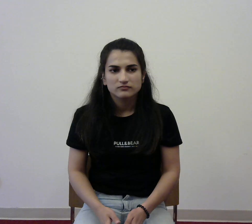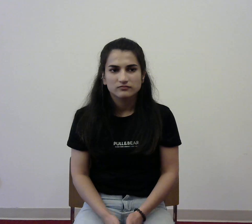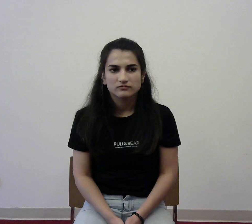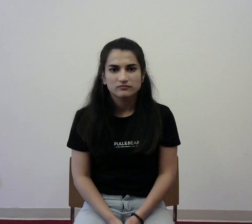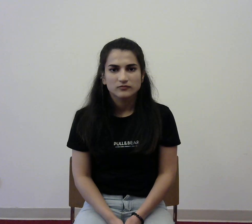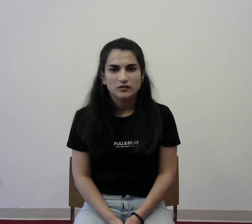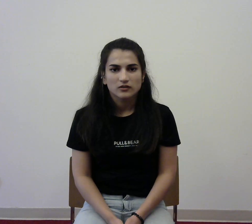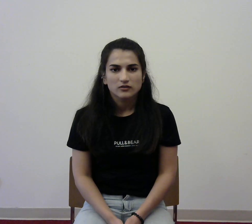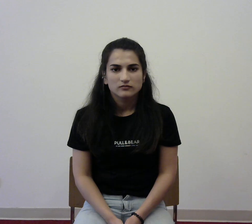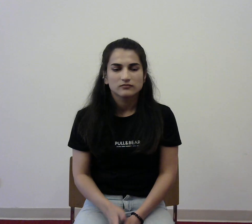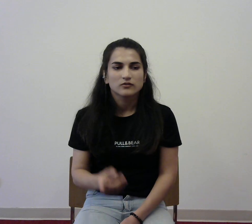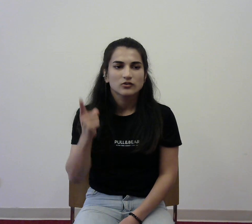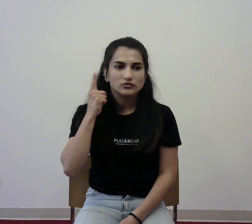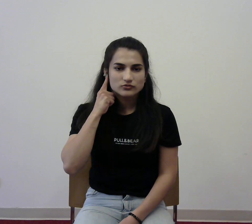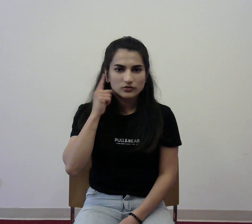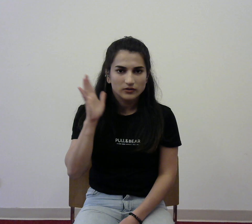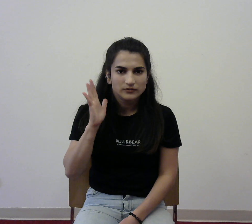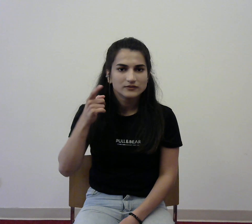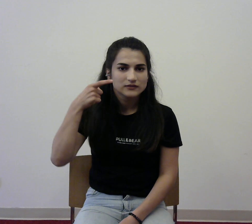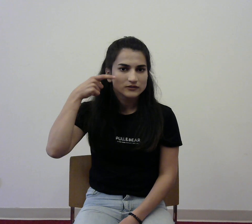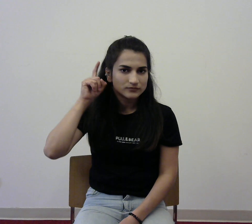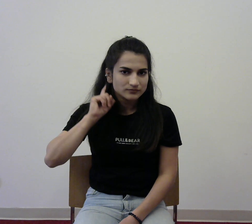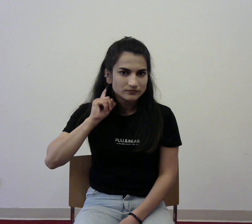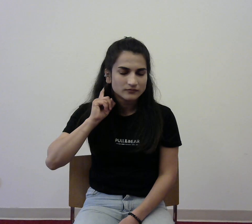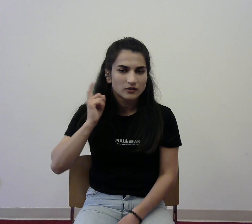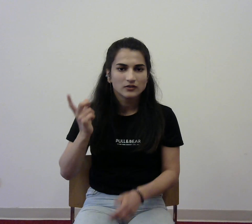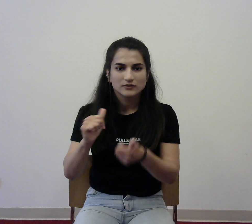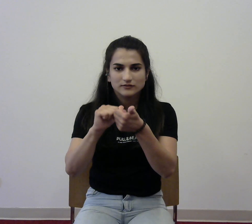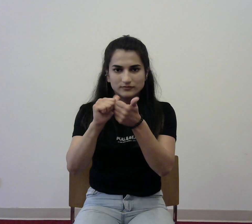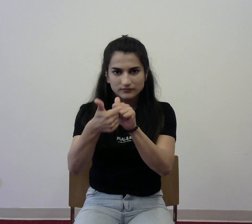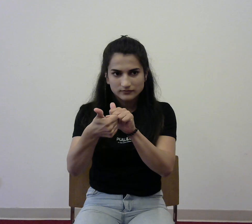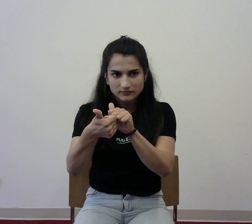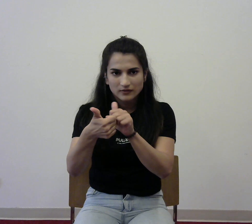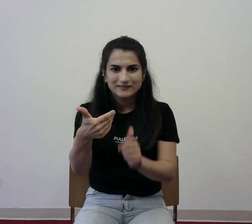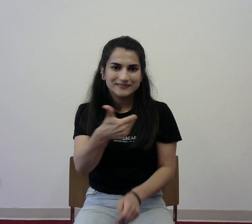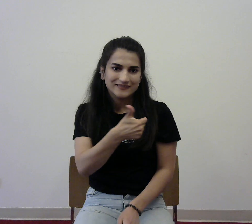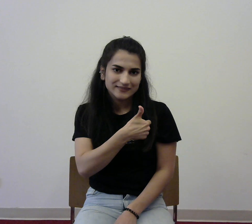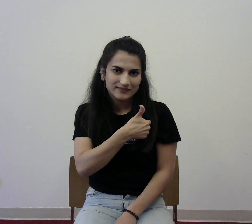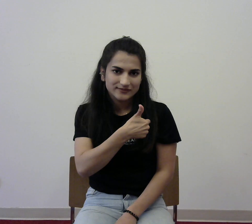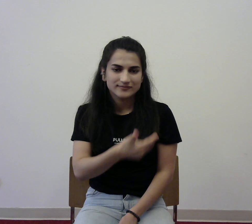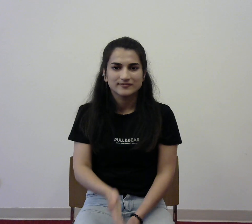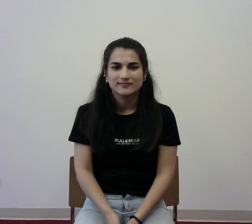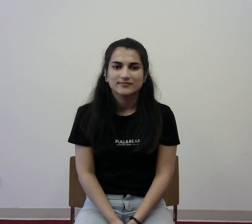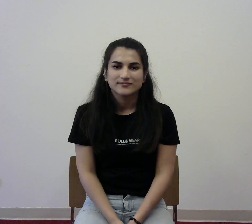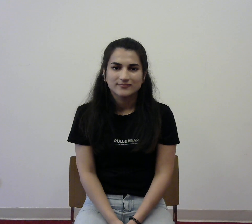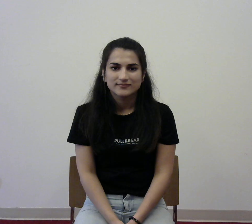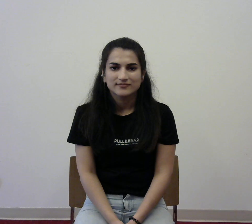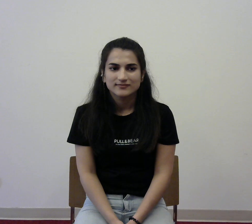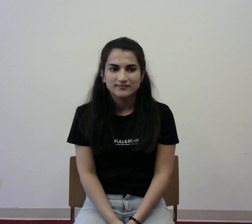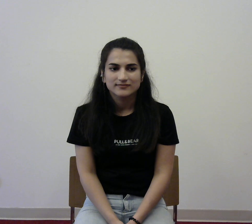Eşitmə aparatını dəyişmək istəyirəm